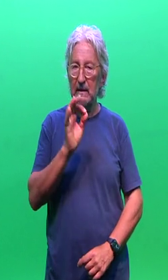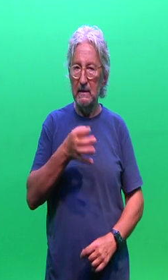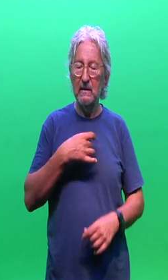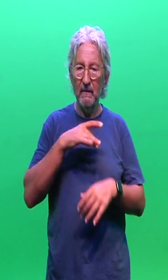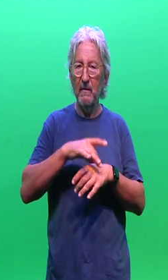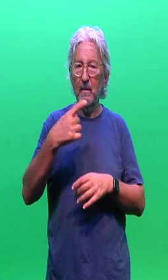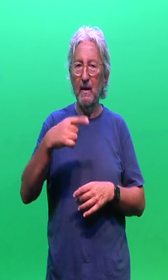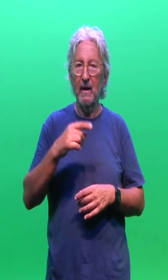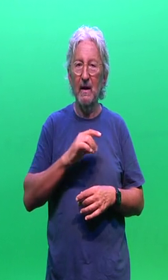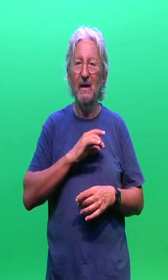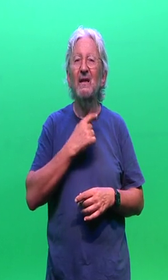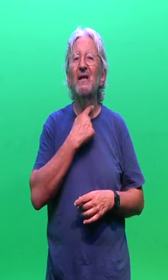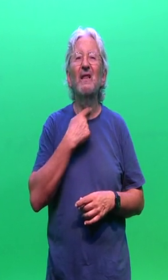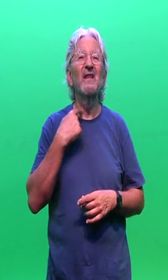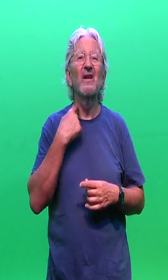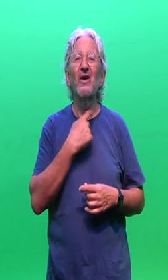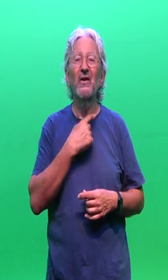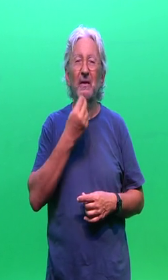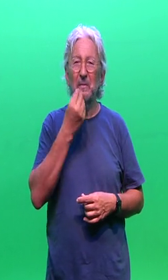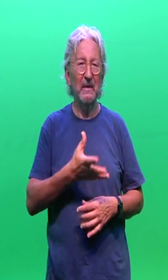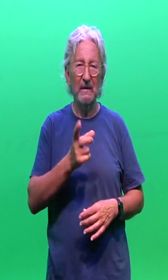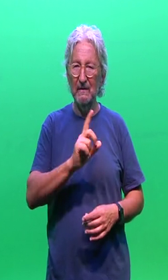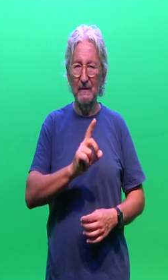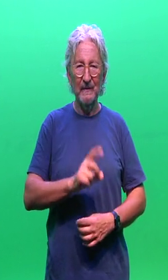Sí, tinc una malaltia, tiroides, no estic bé.